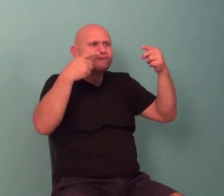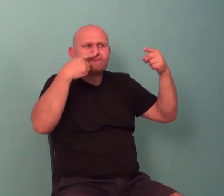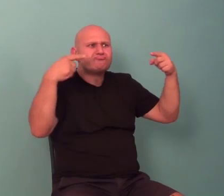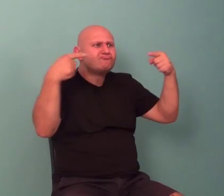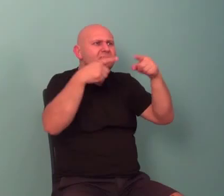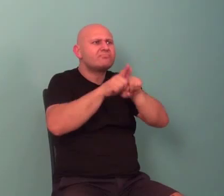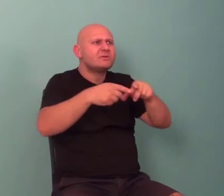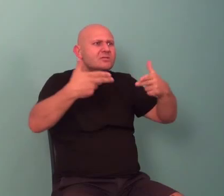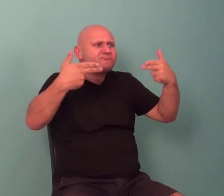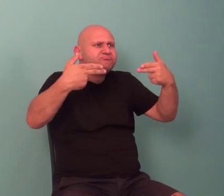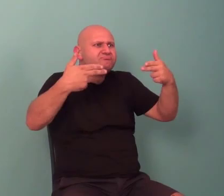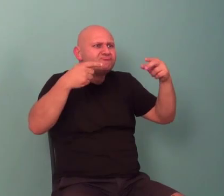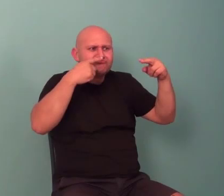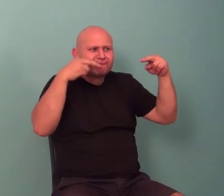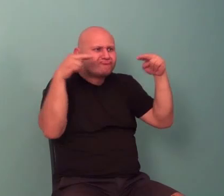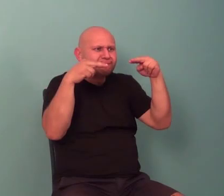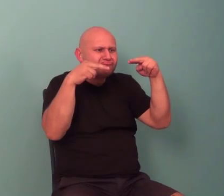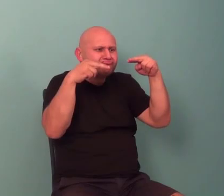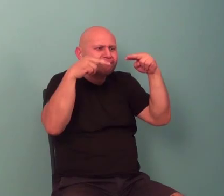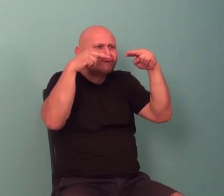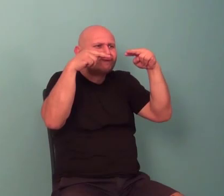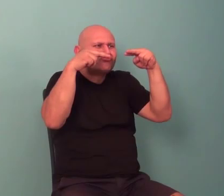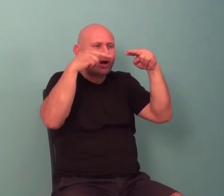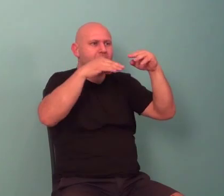Stykają się nosami, są wrogo do siebie nastawieni, patrzą groźnie.